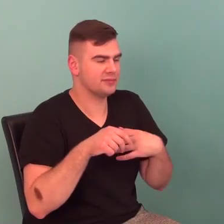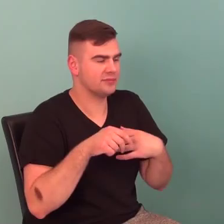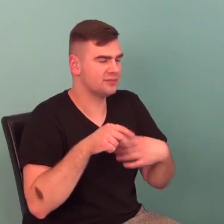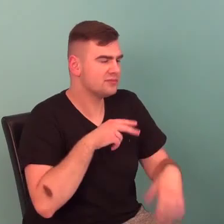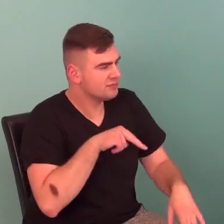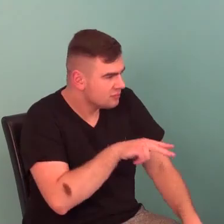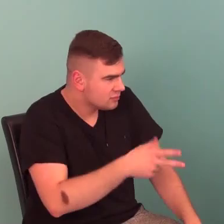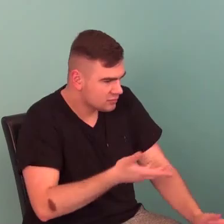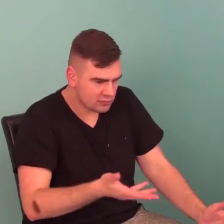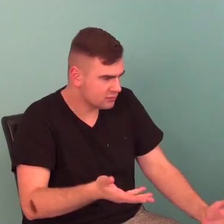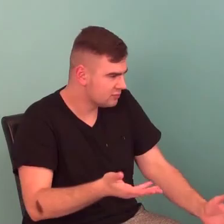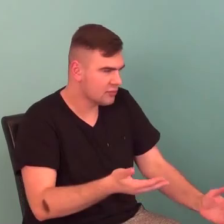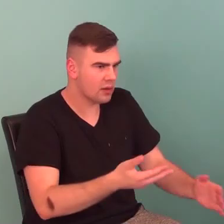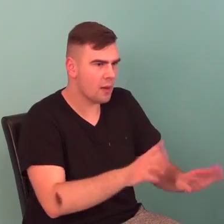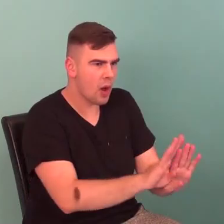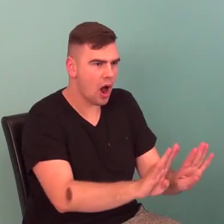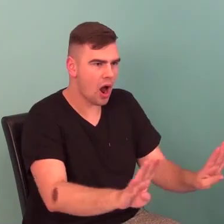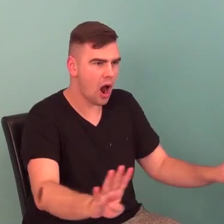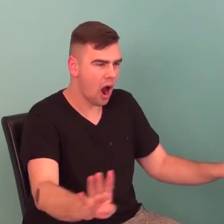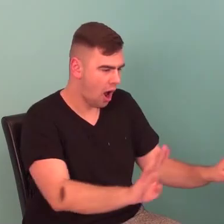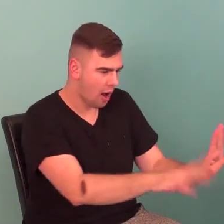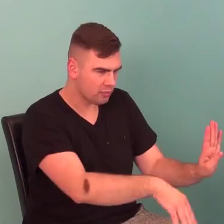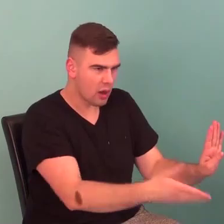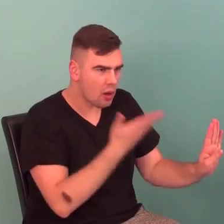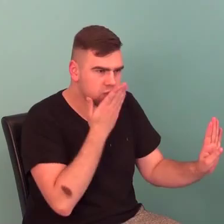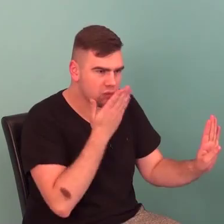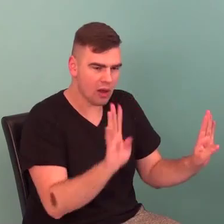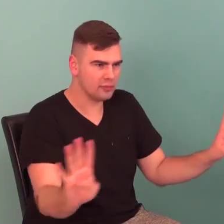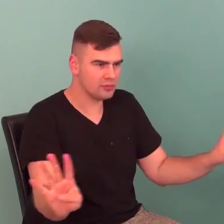Zauważa, że nie ma kawałka płotu.